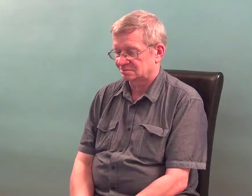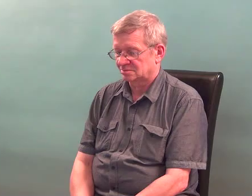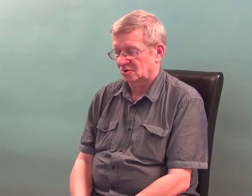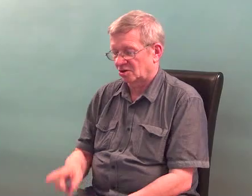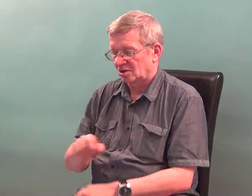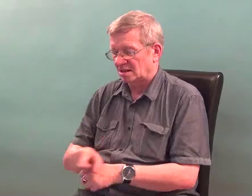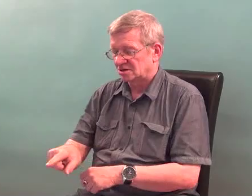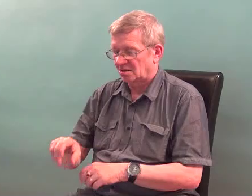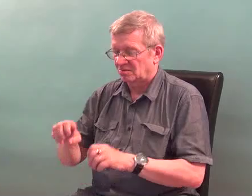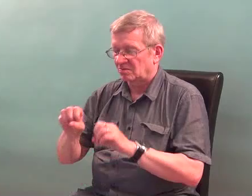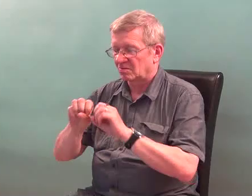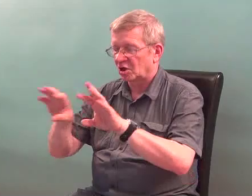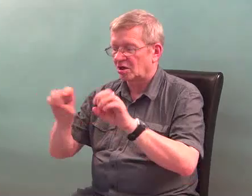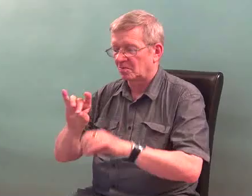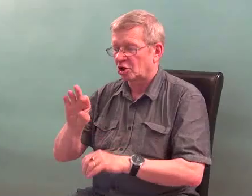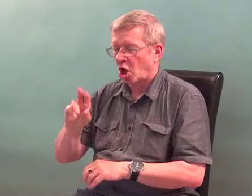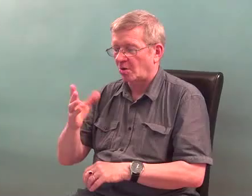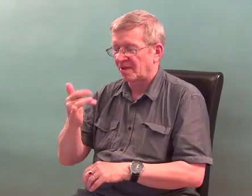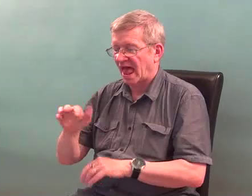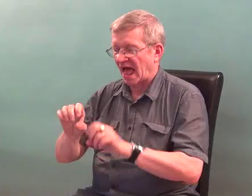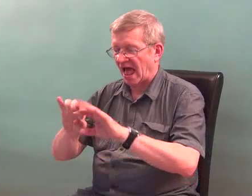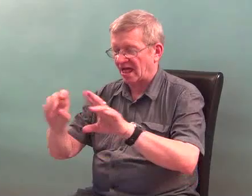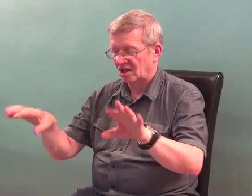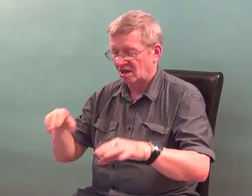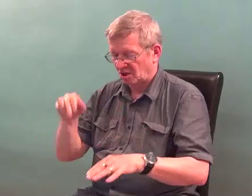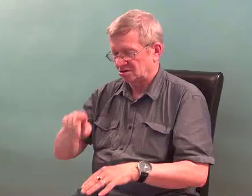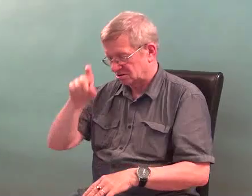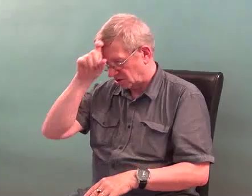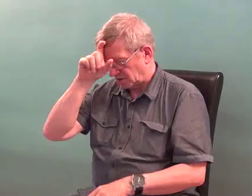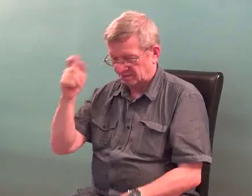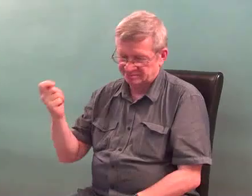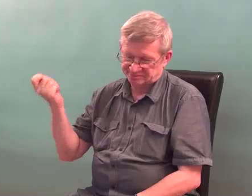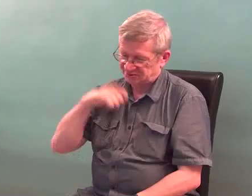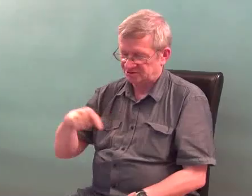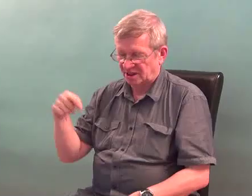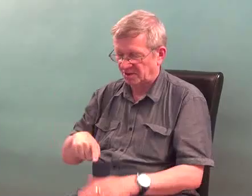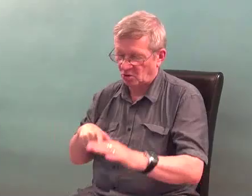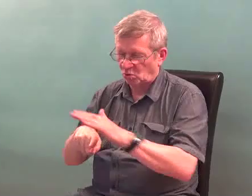Znak informuje, że to jest strefa promieniowania, wchodząc tam można umrzeć, trzeba uciekać.